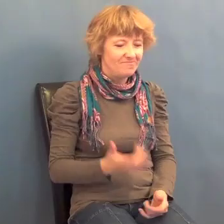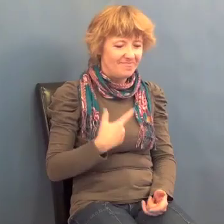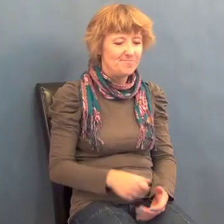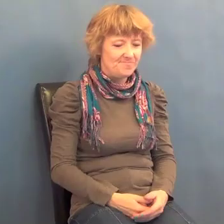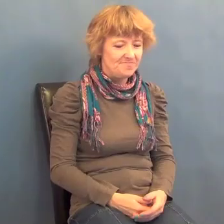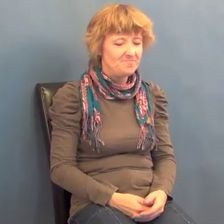Aha.